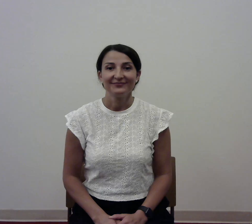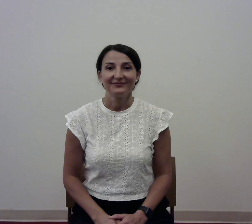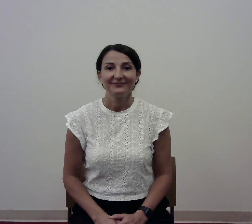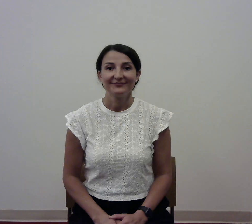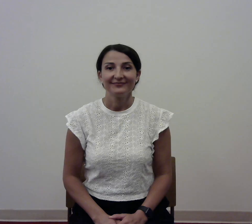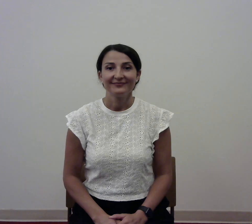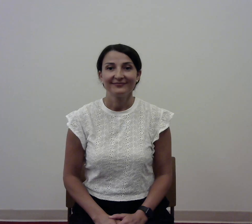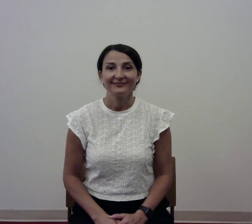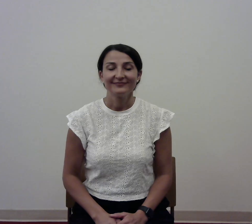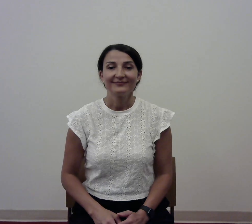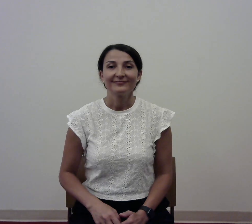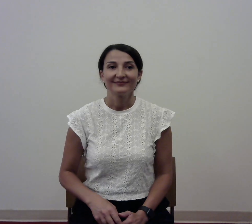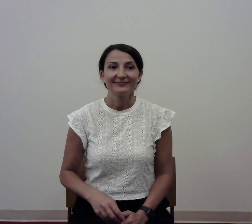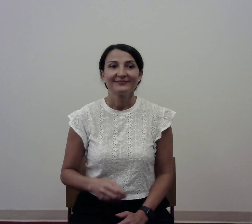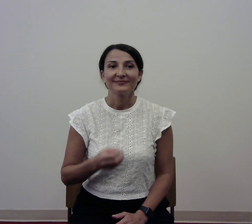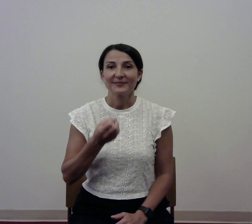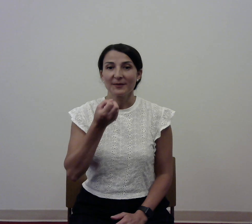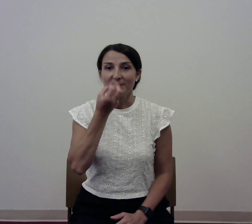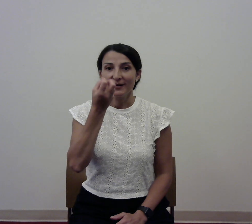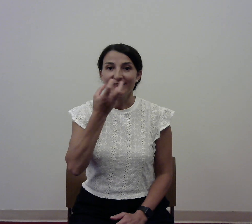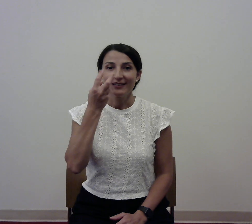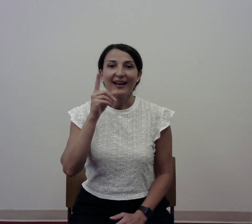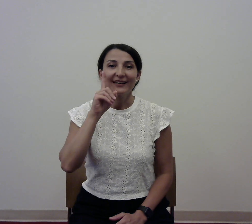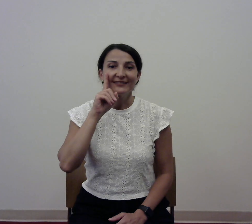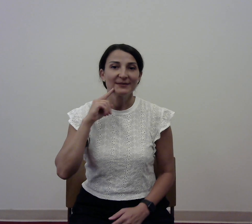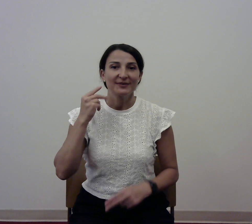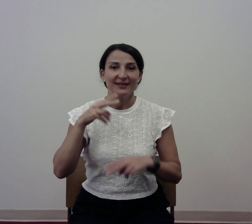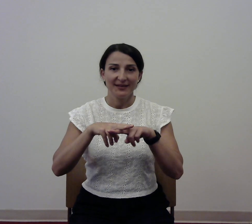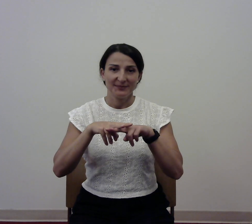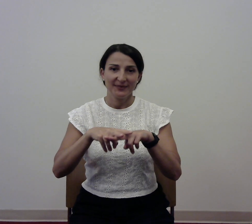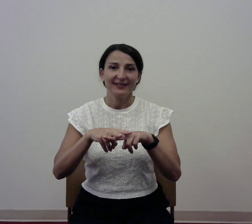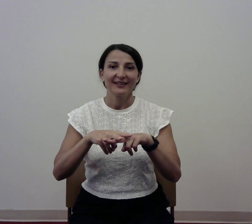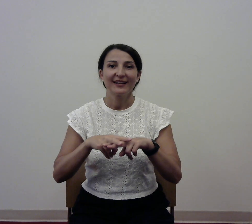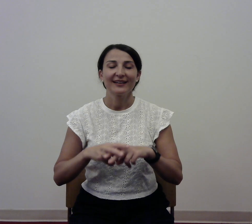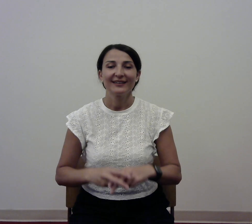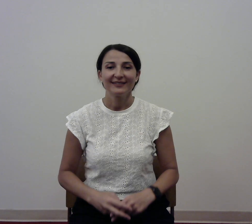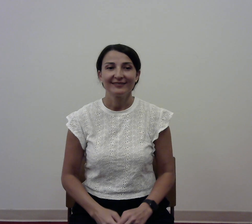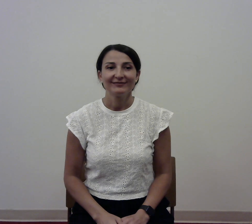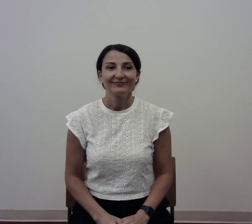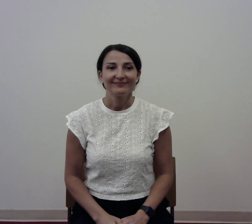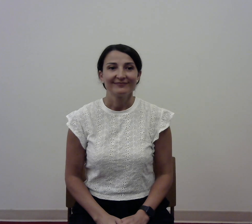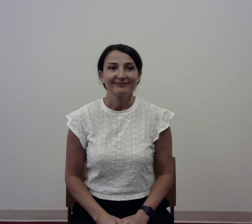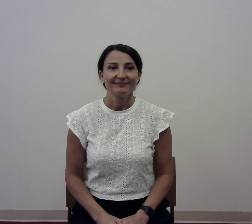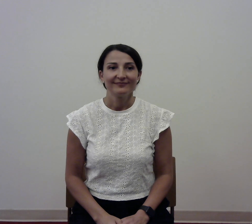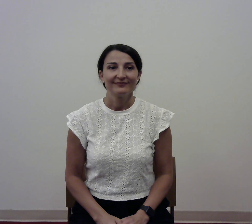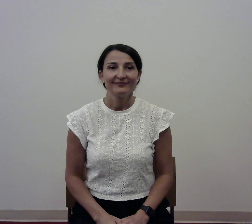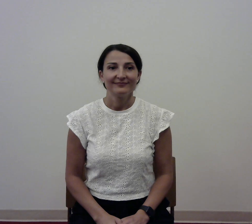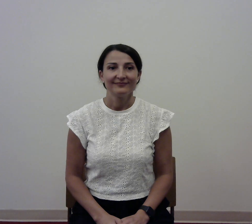Bakı Azərbaycanın paytaxtıdır